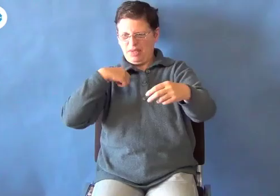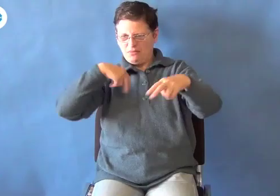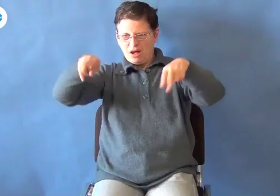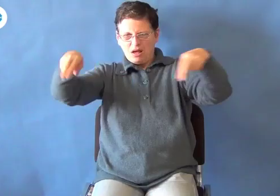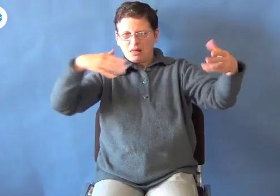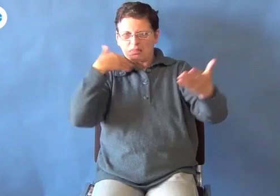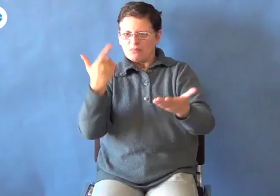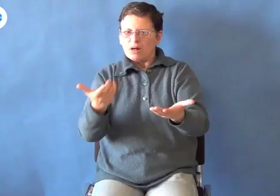Nie ma białych pasów na jezdni.